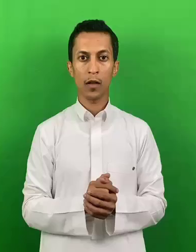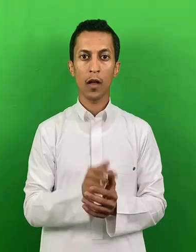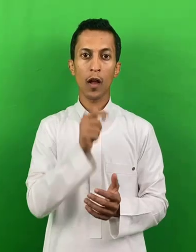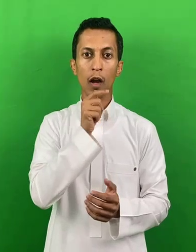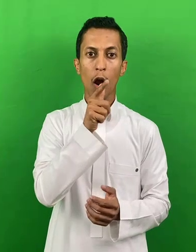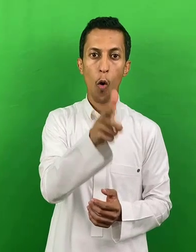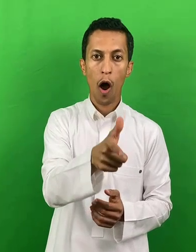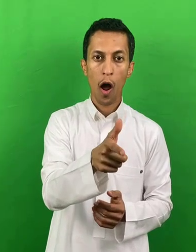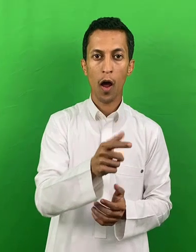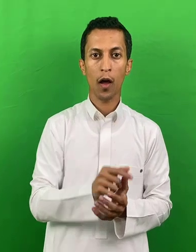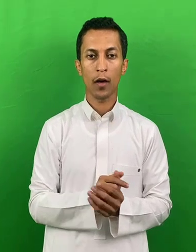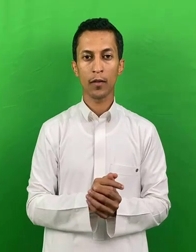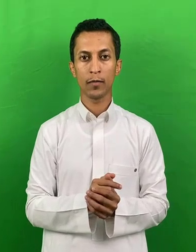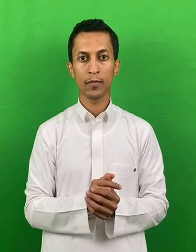رواه